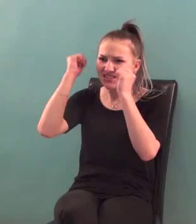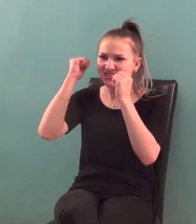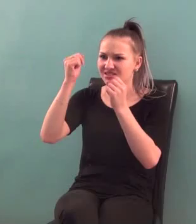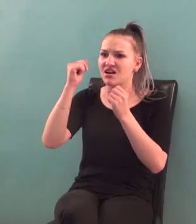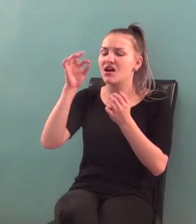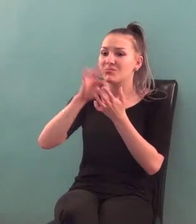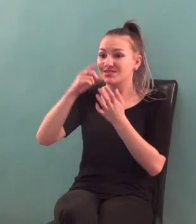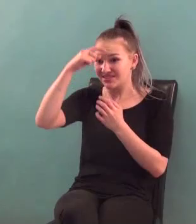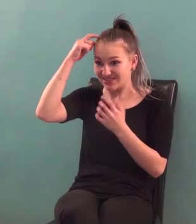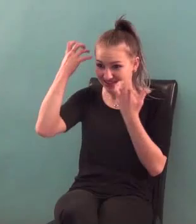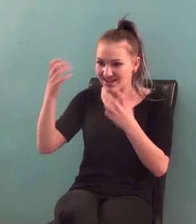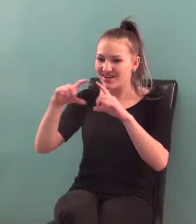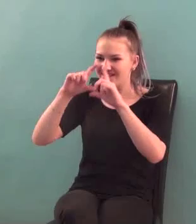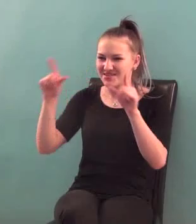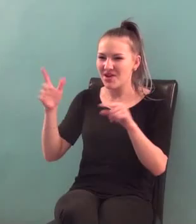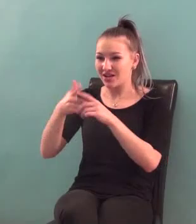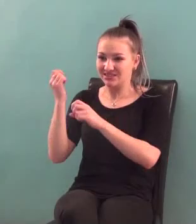Strażak chce je rozwalić toporkiem strażackim.